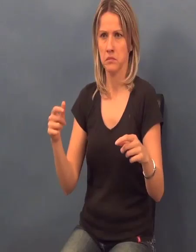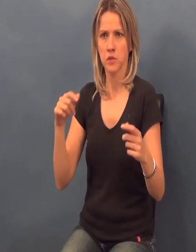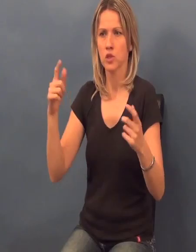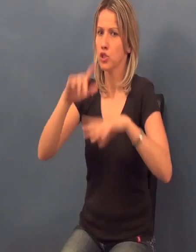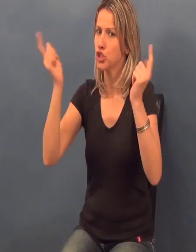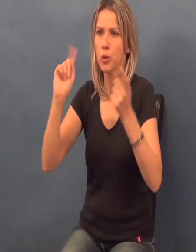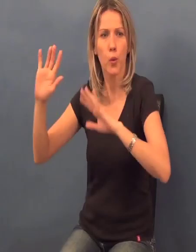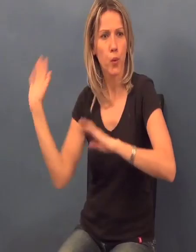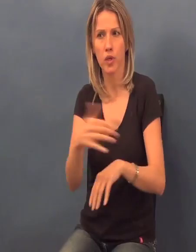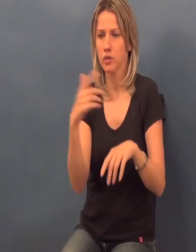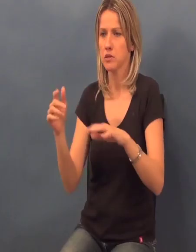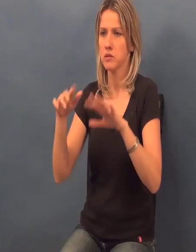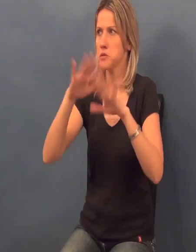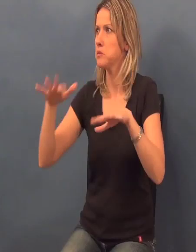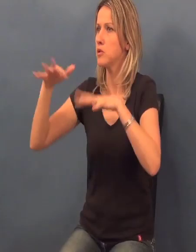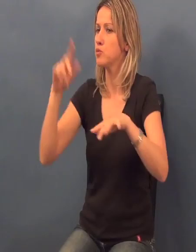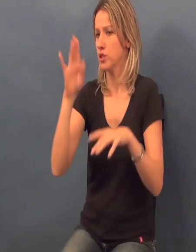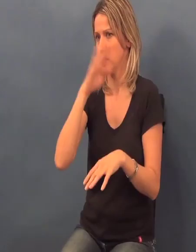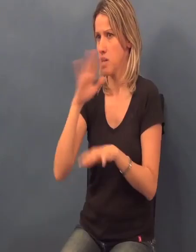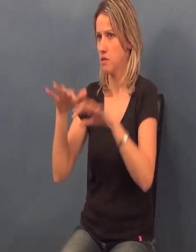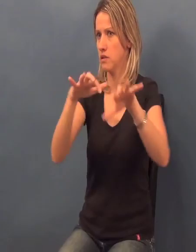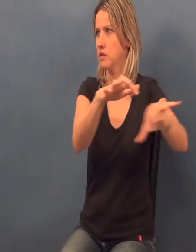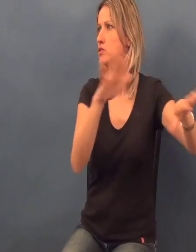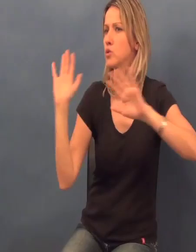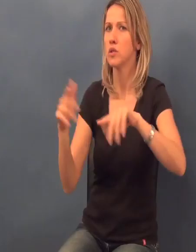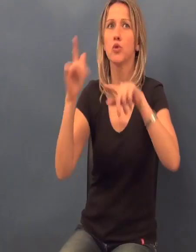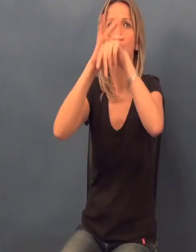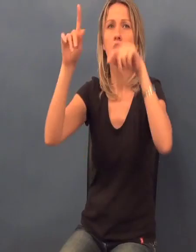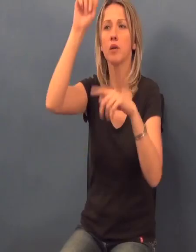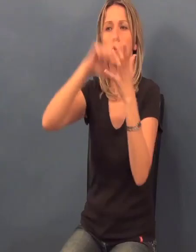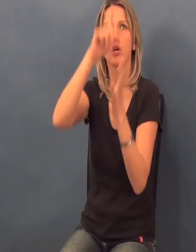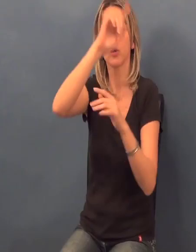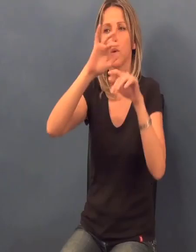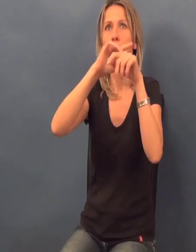Wszyscy szybko zostają ewakuowani. Muszą iść na podwórko. Muszą być puste pokoje na górze.